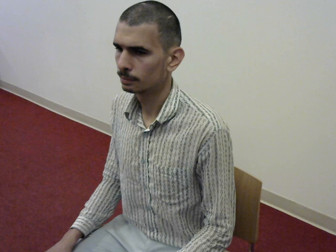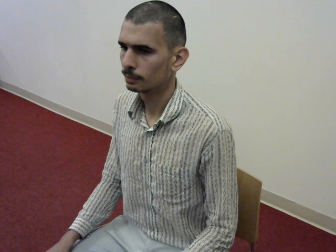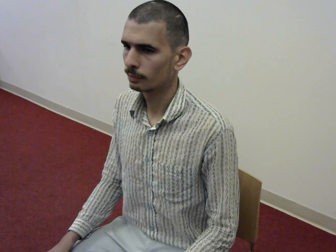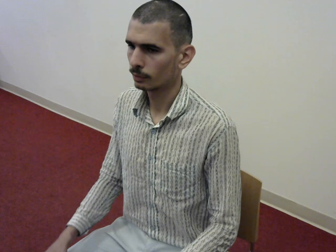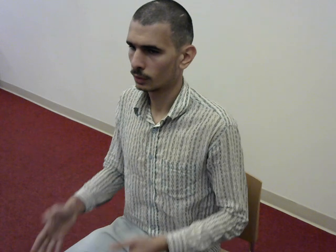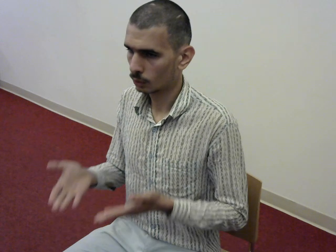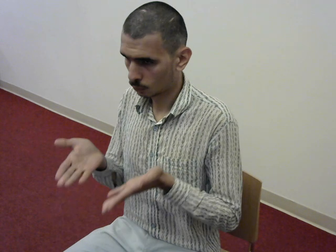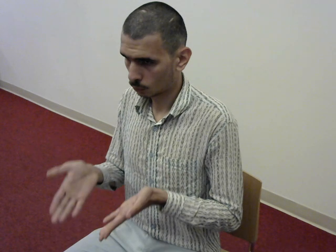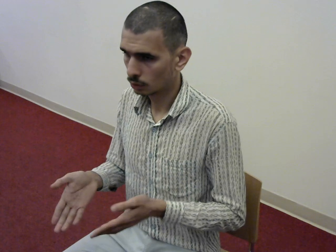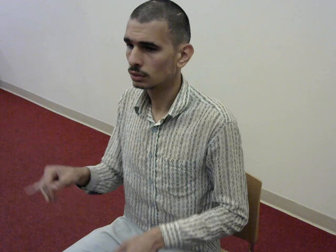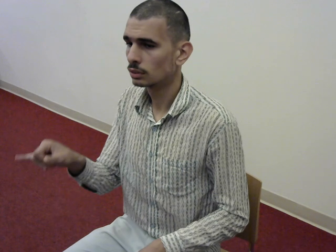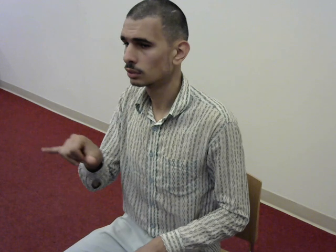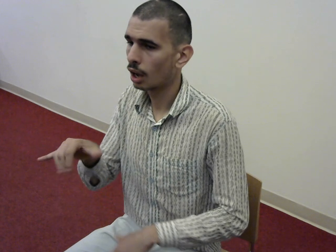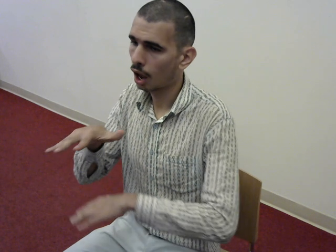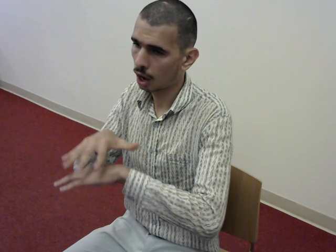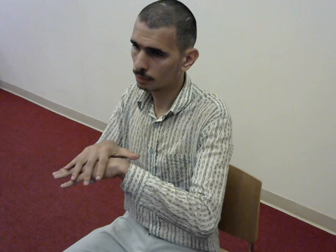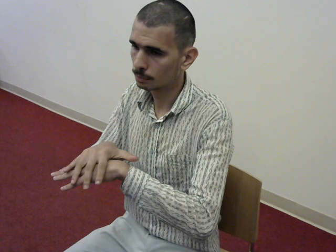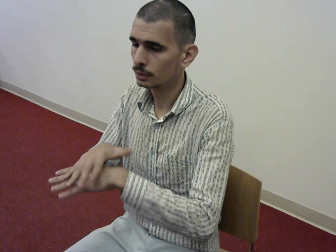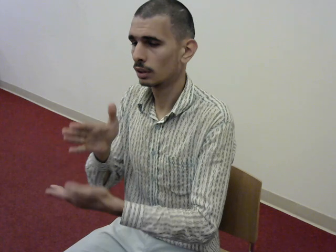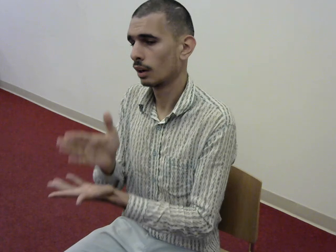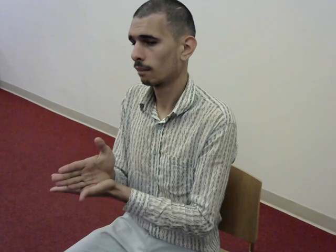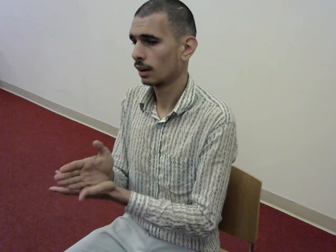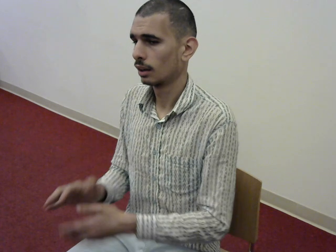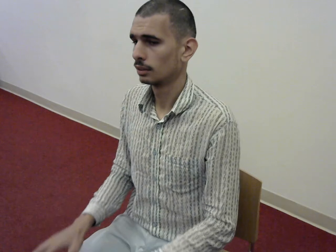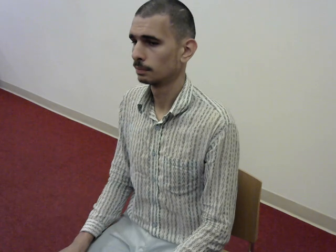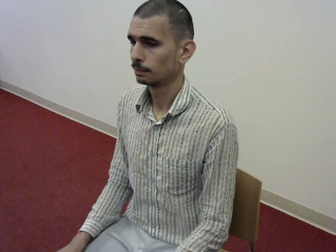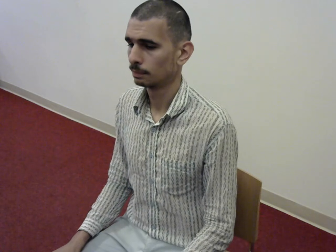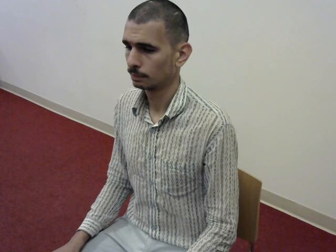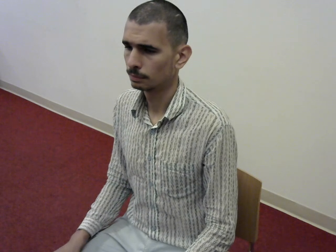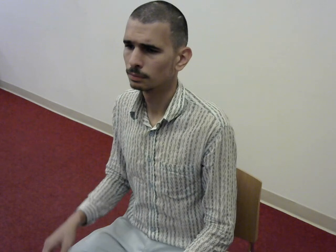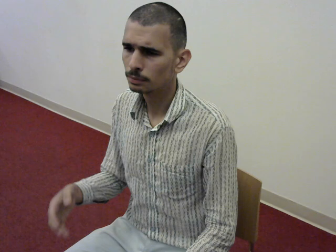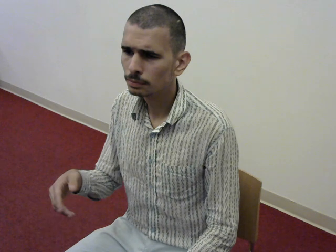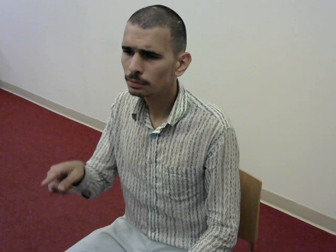Burda harda bank var?